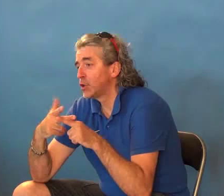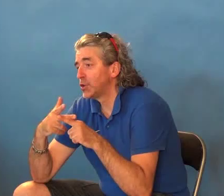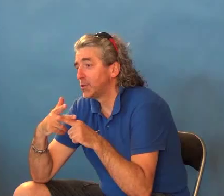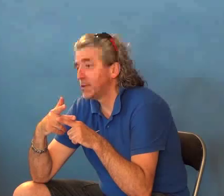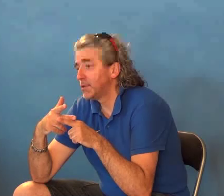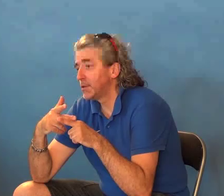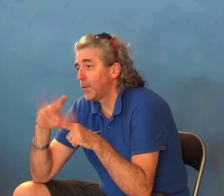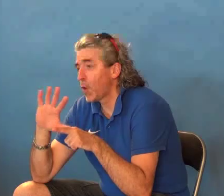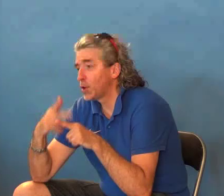Piąta trzydzieści.